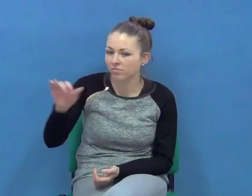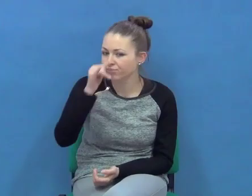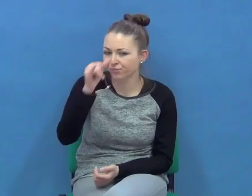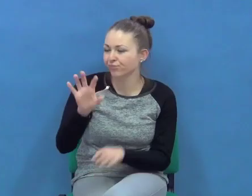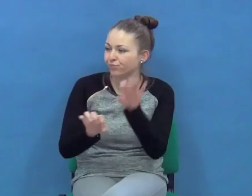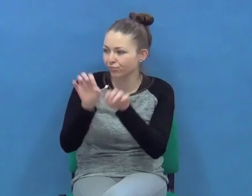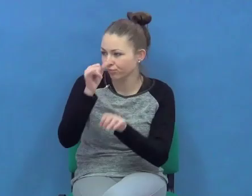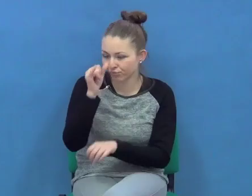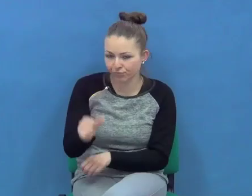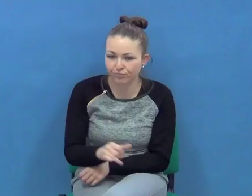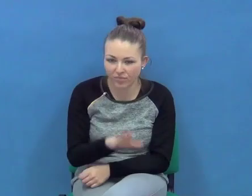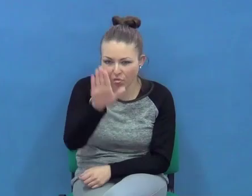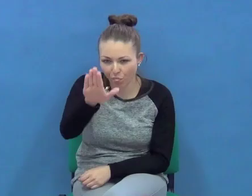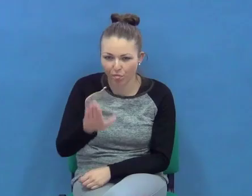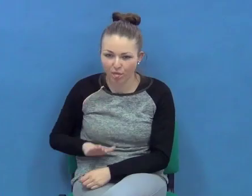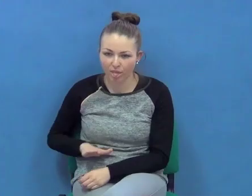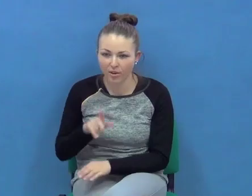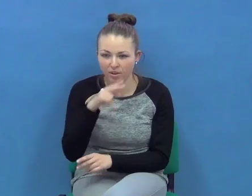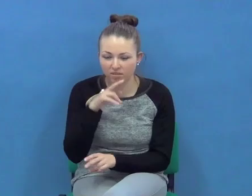Nie można się wspinać, bo jest ślisko z powodu wody.